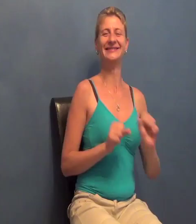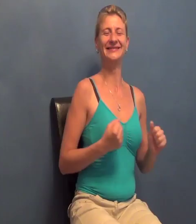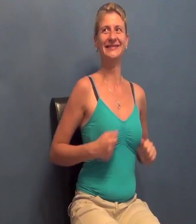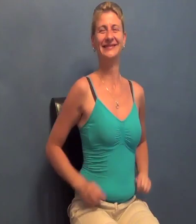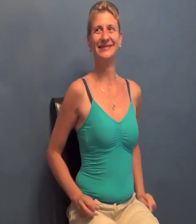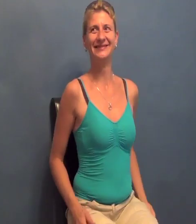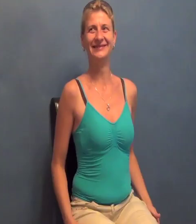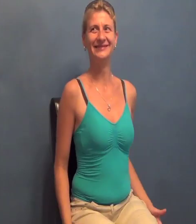Przestaje robić.